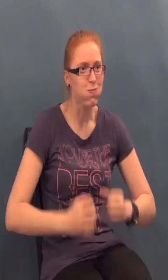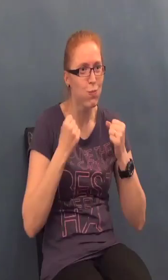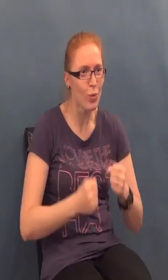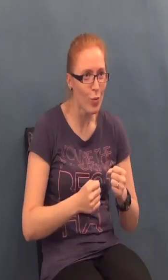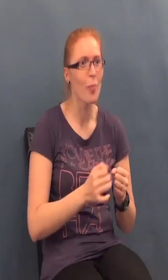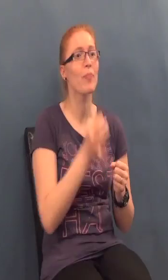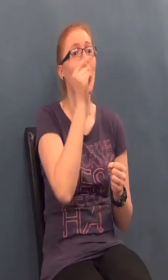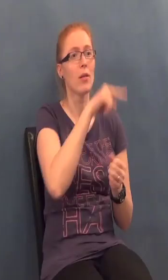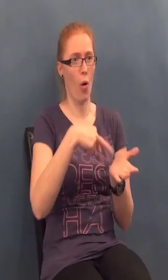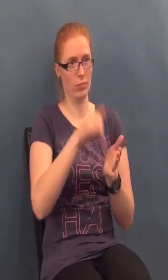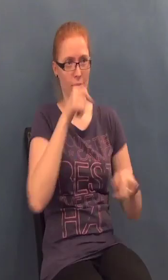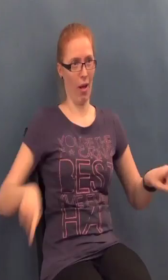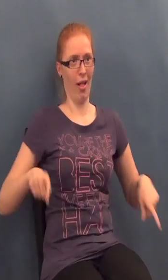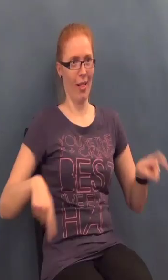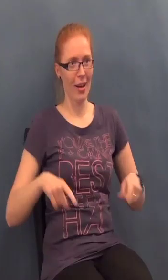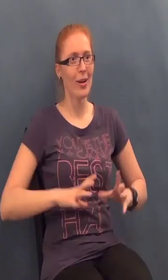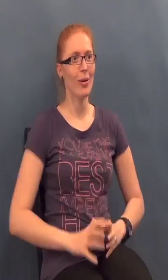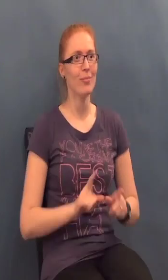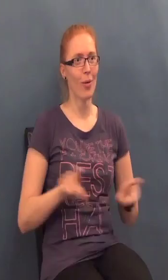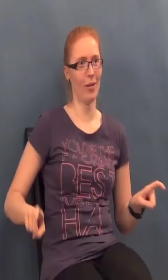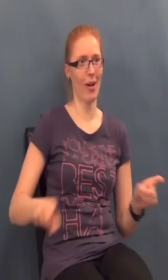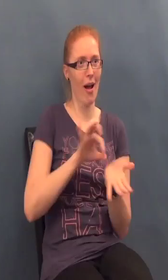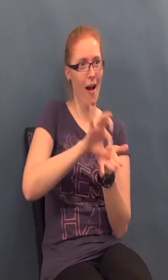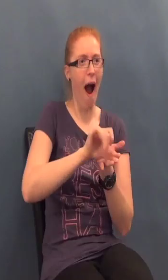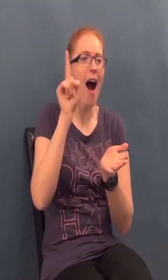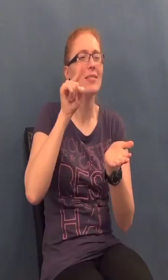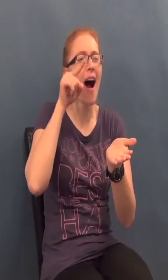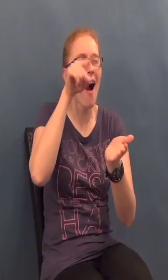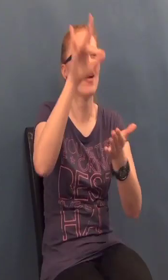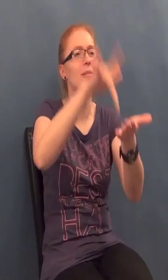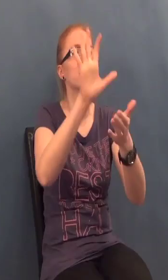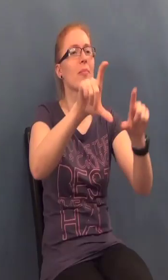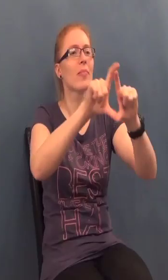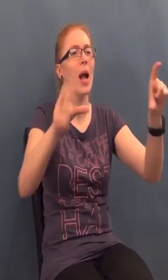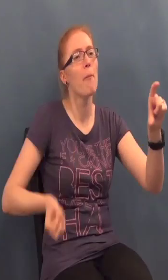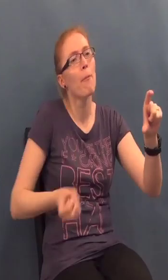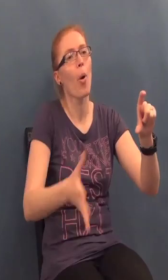Kot nie może chodzić, tylko powłóczy nogami. Trafia w końcu do kręgielni.